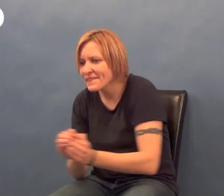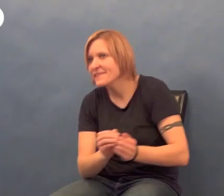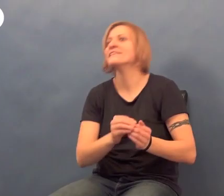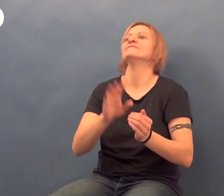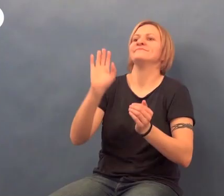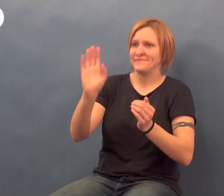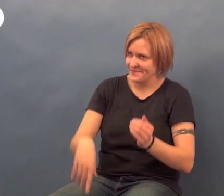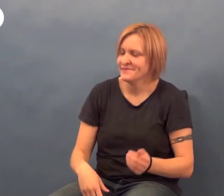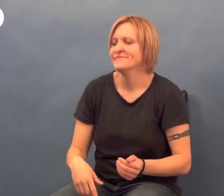Dobra.